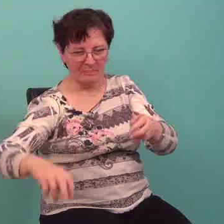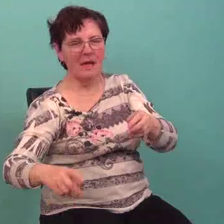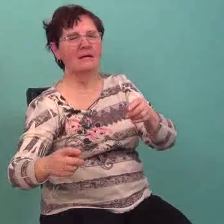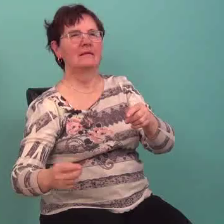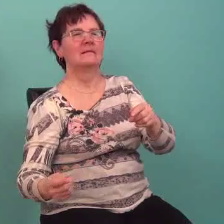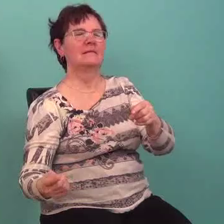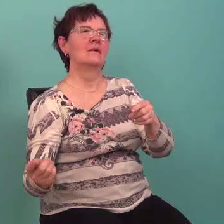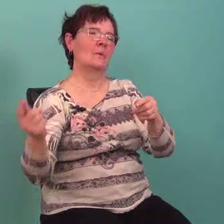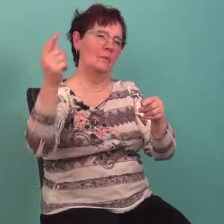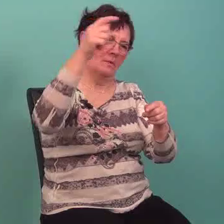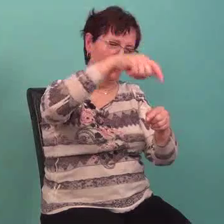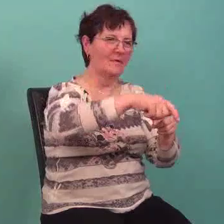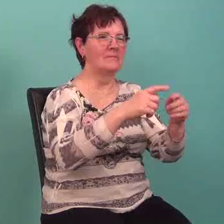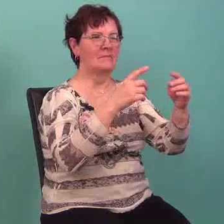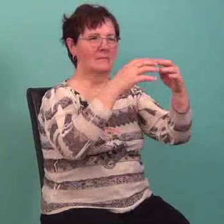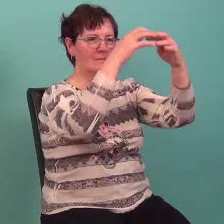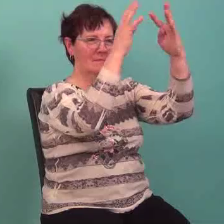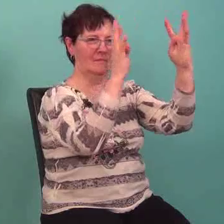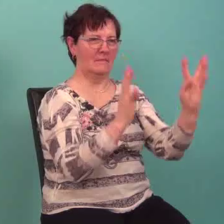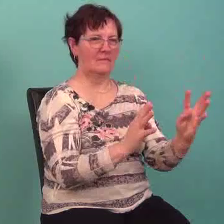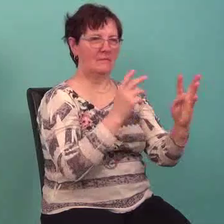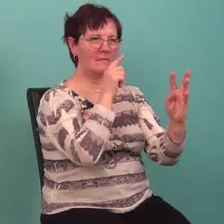Przychodzi do klatki z ptaszkiem.